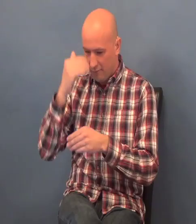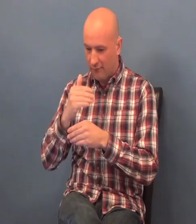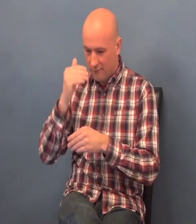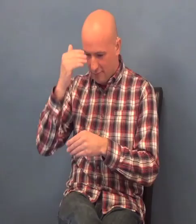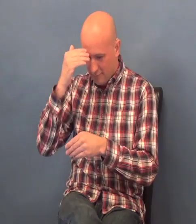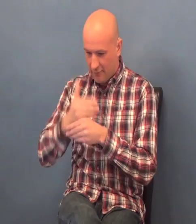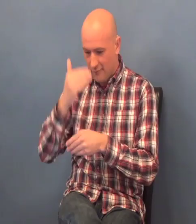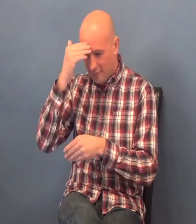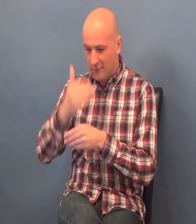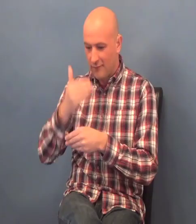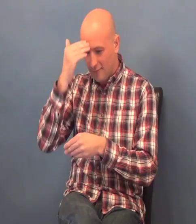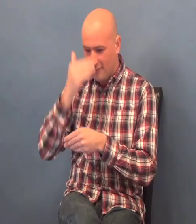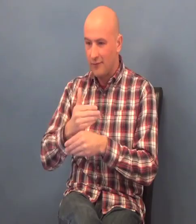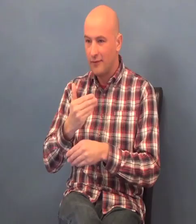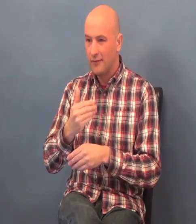Wieczorem, wieczorem, wieczorem.